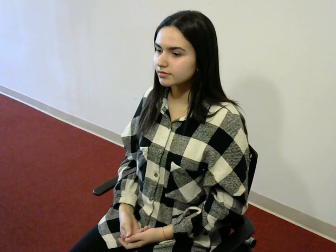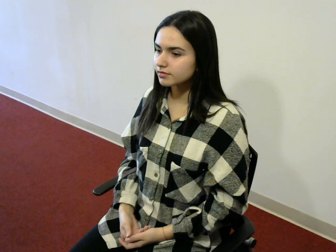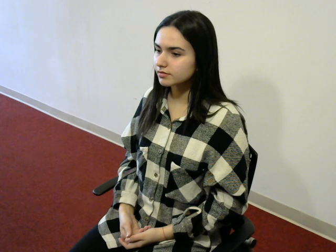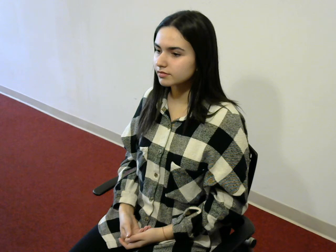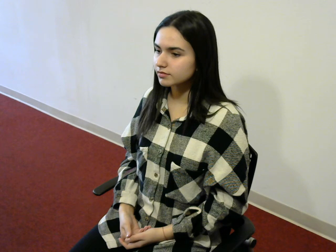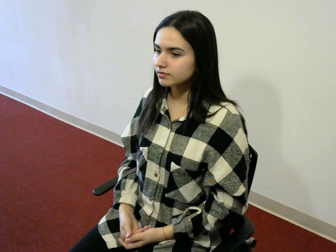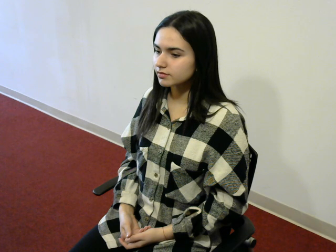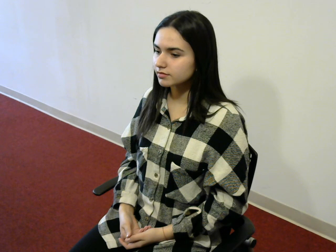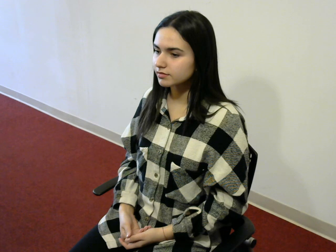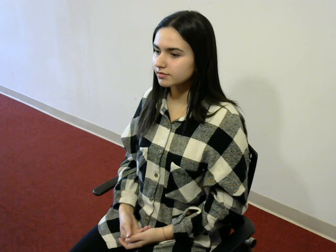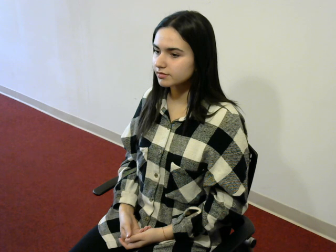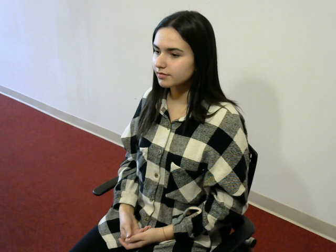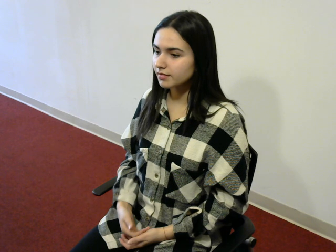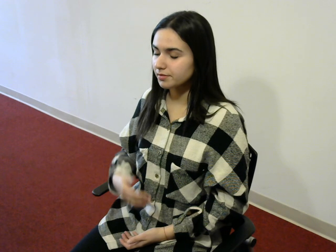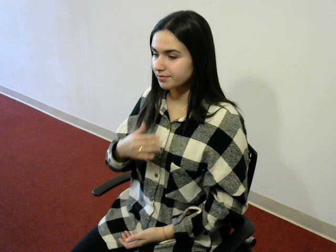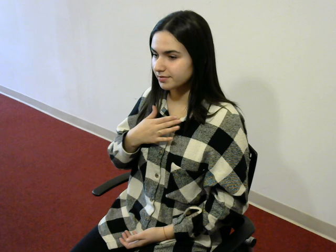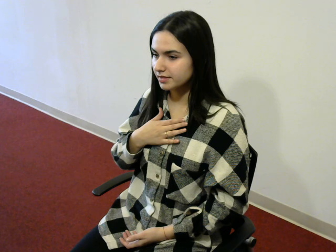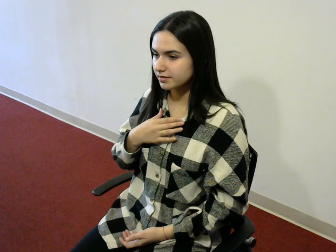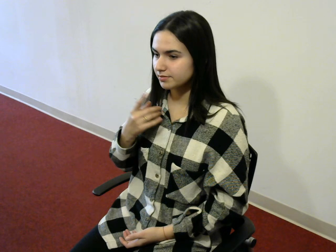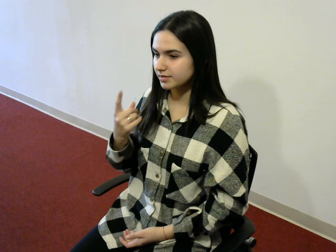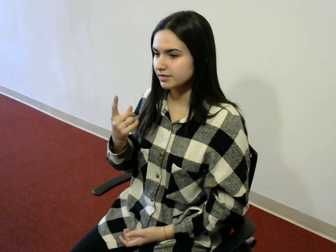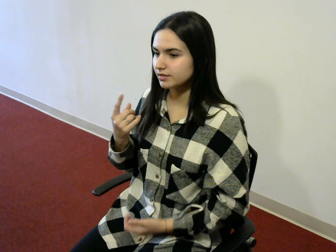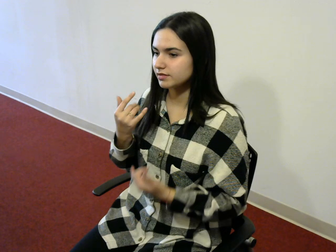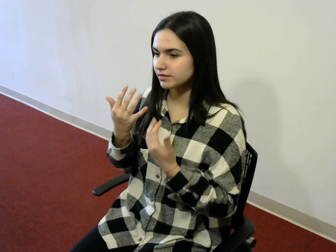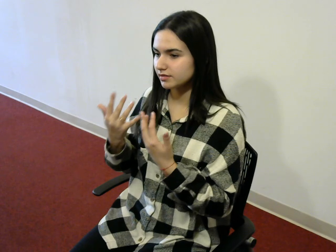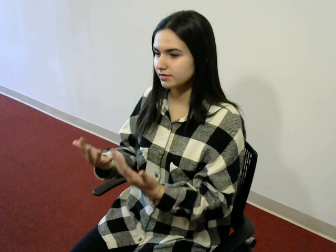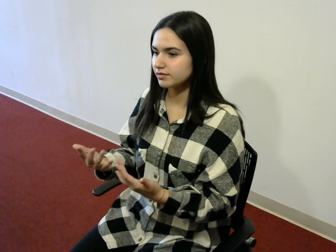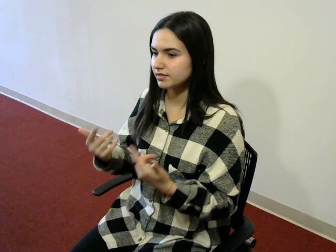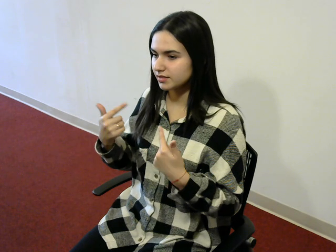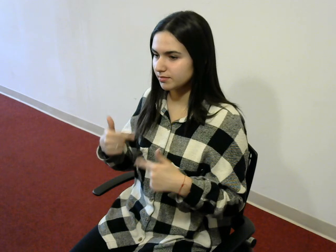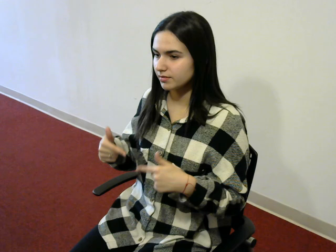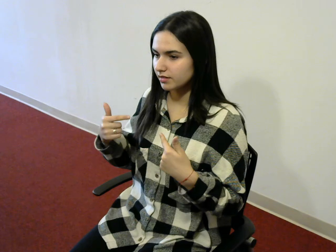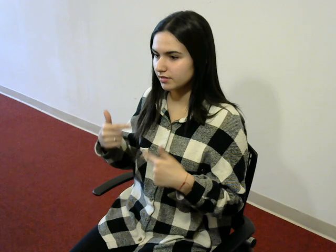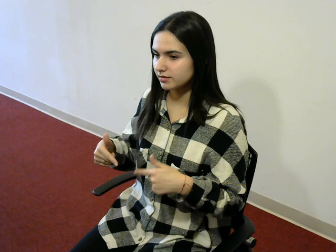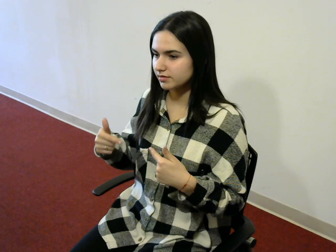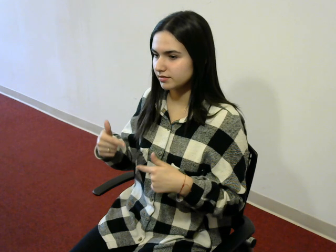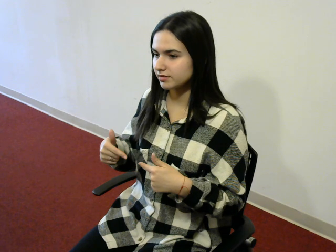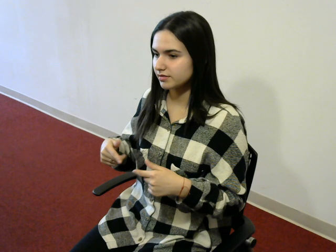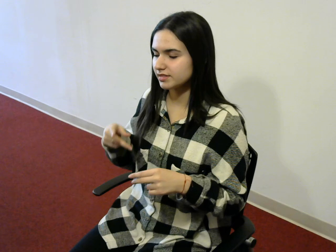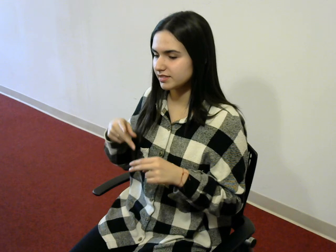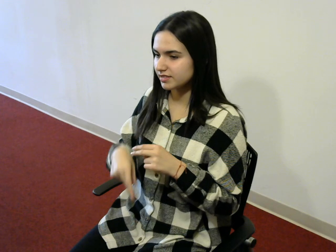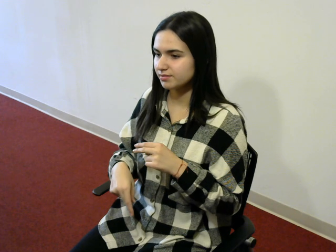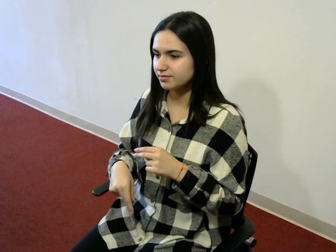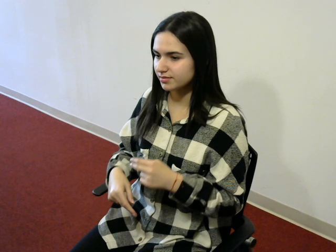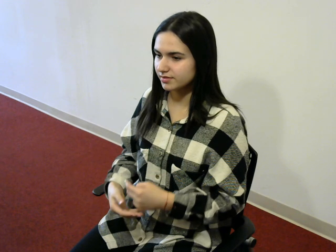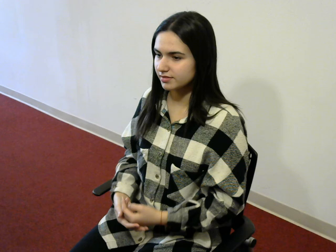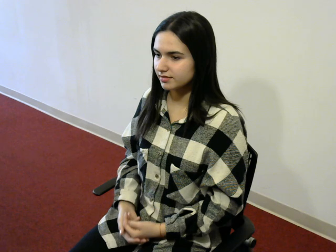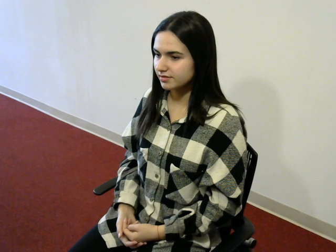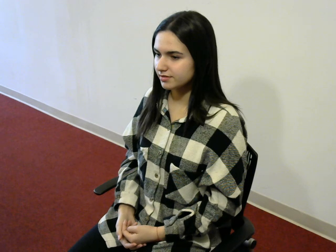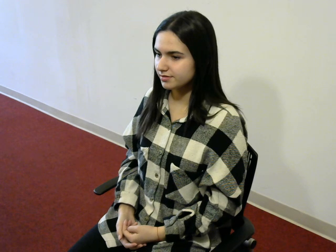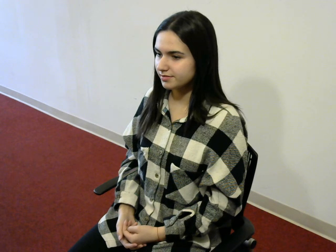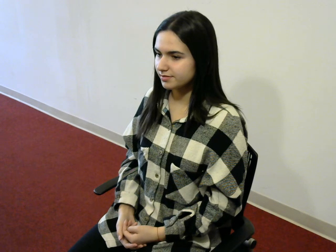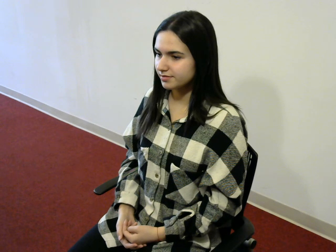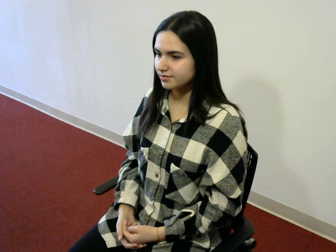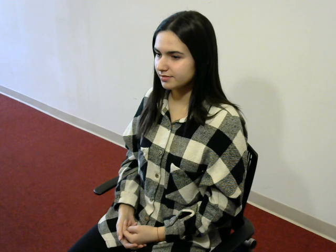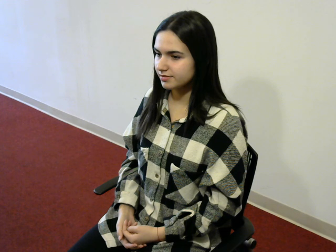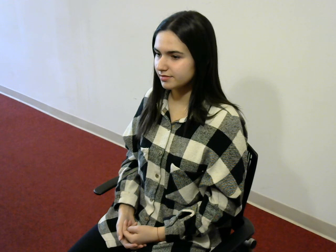Mən bir neçə imtahandan kəsildim